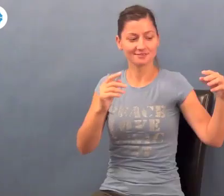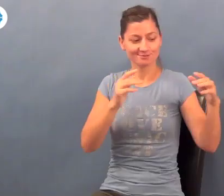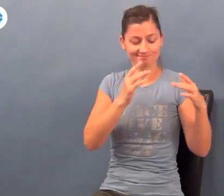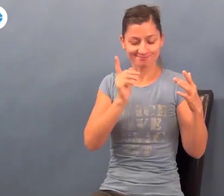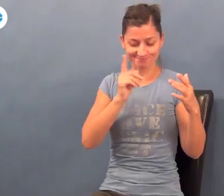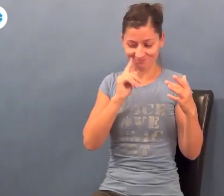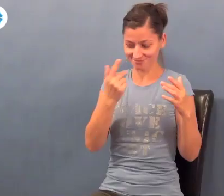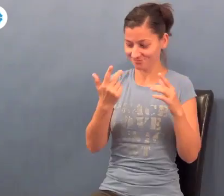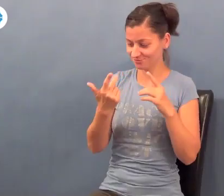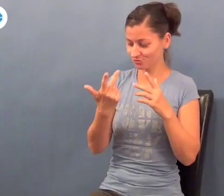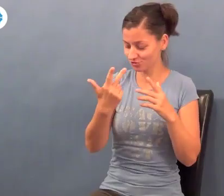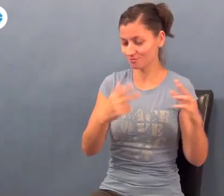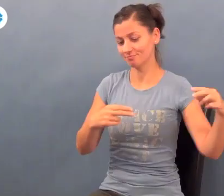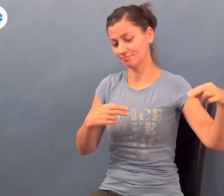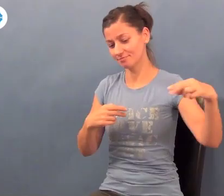Nadchodzi trzech chłopców.